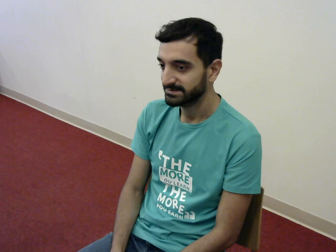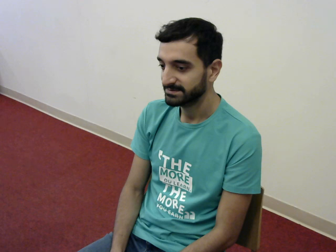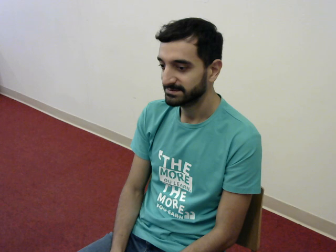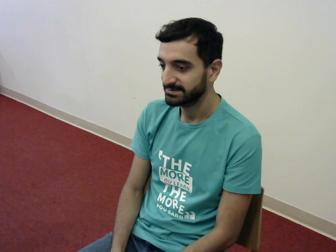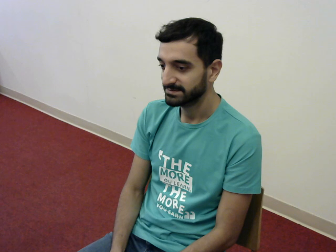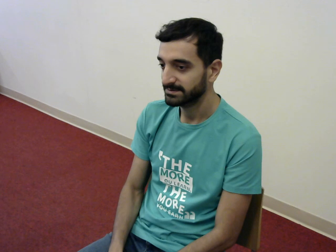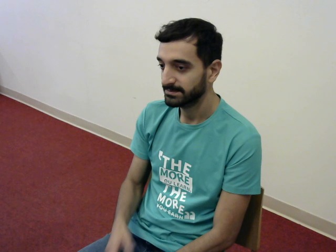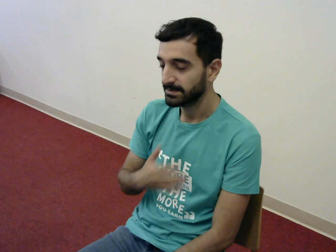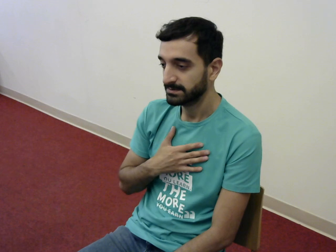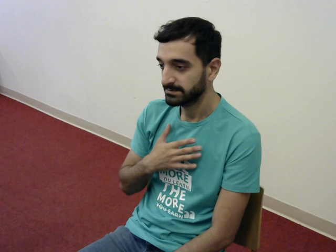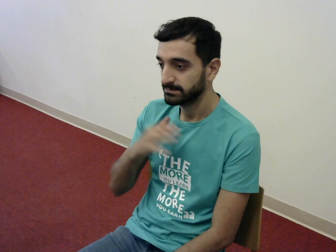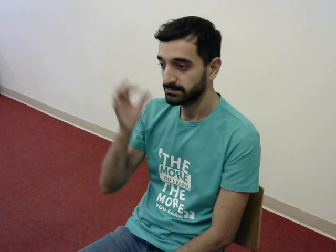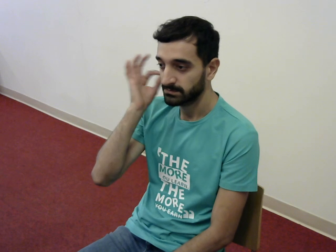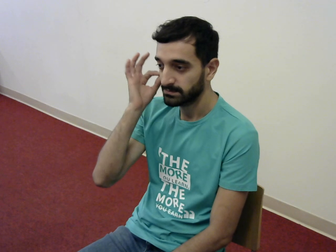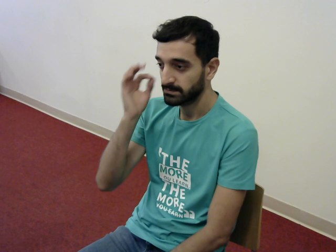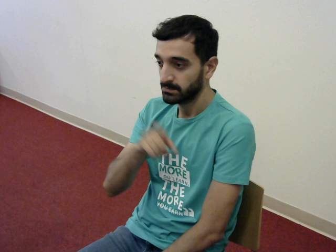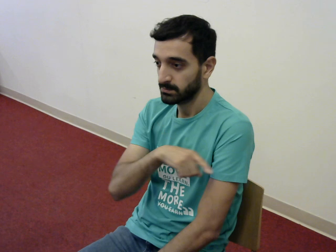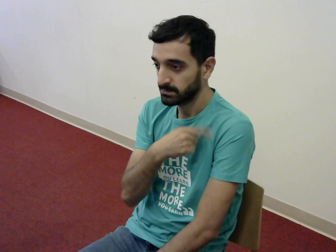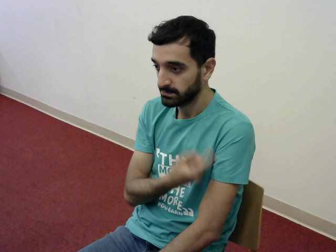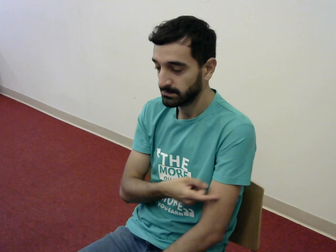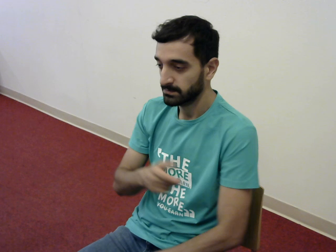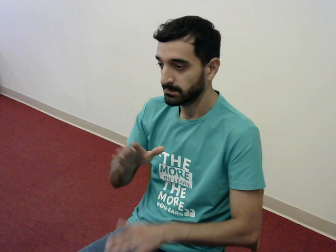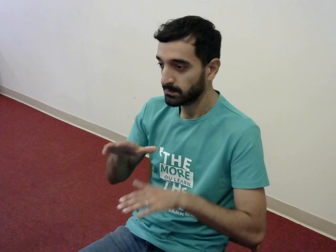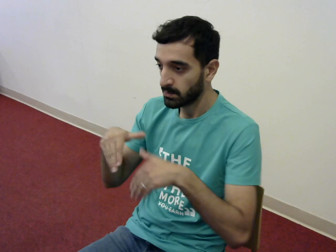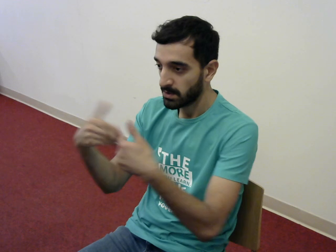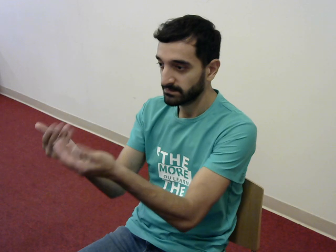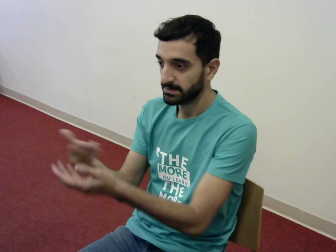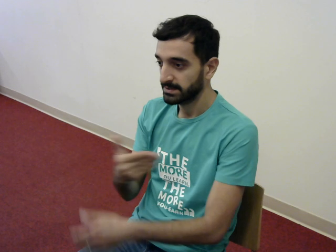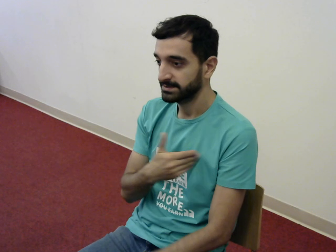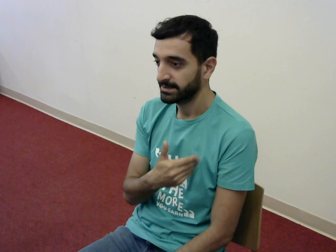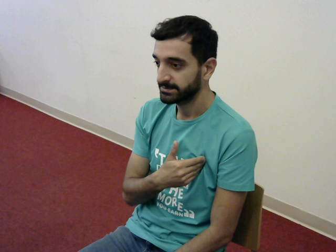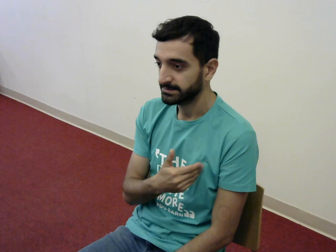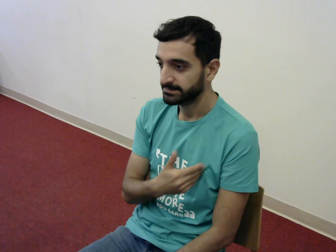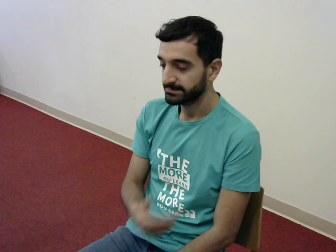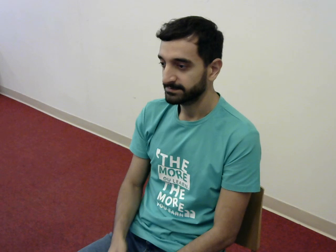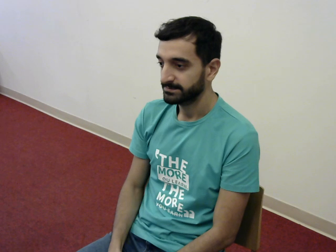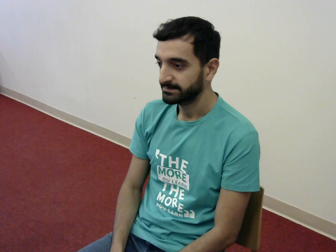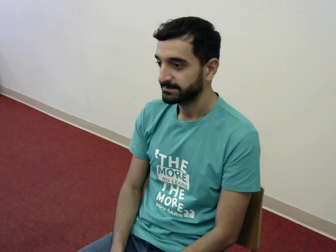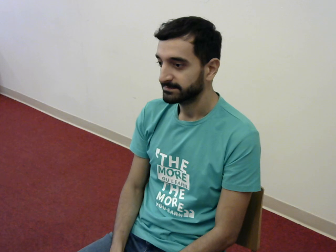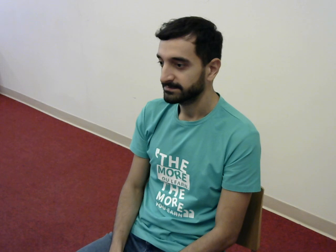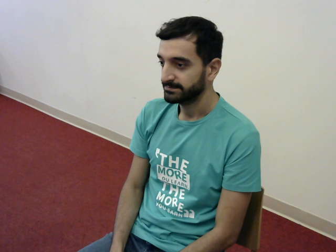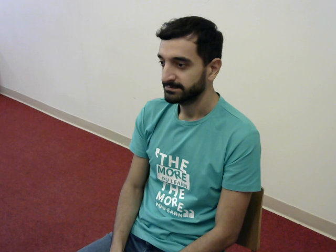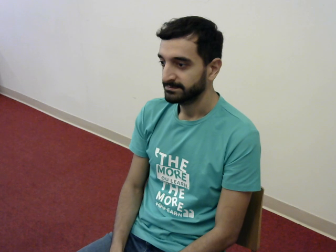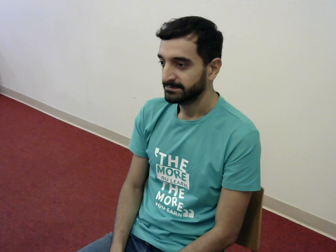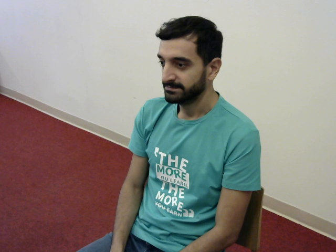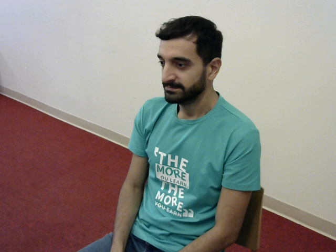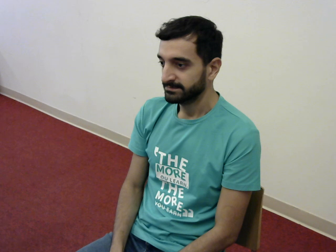Mən tibb məntəqəsinə müraciət etmək istərdim